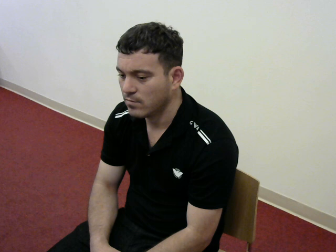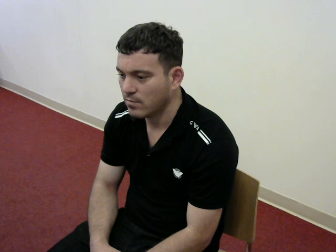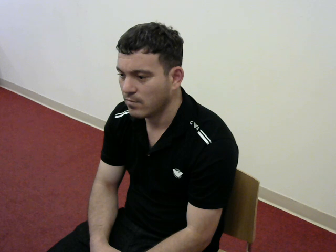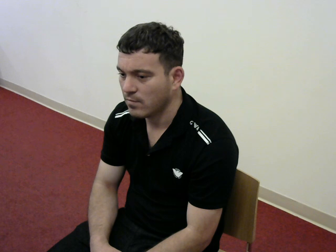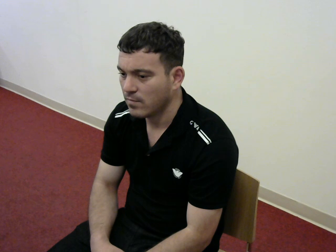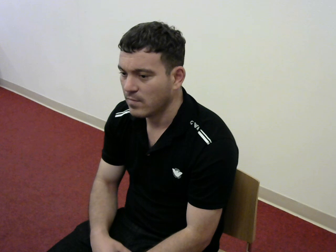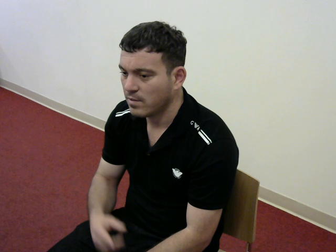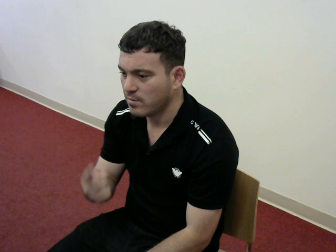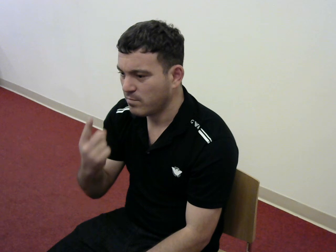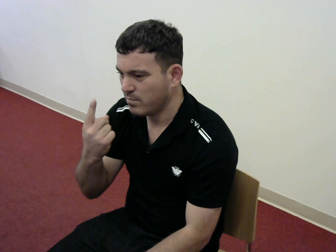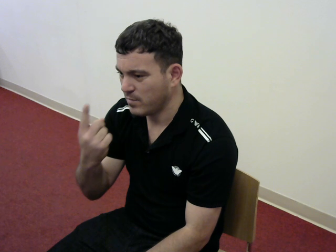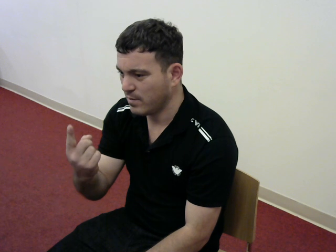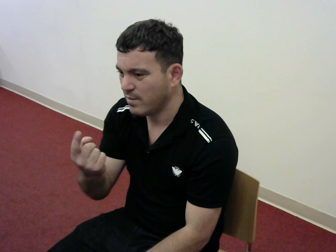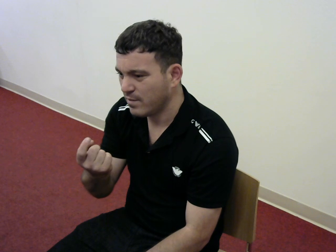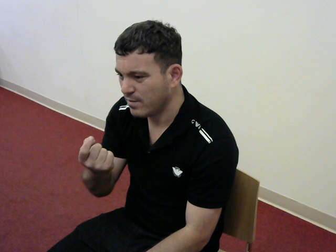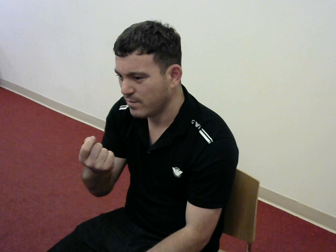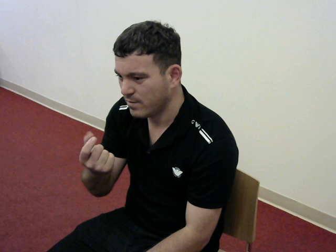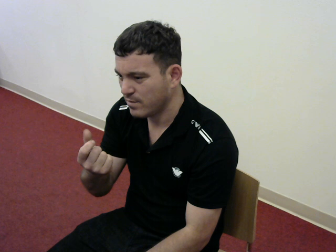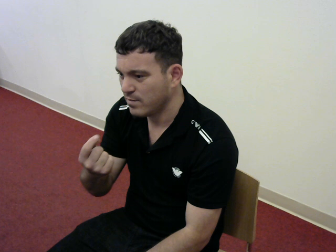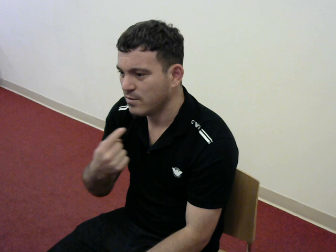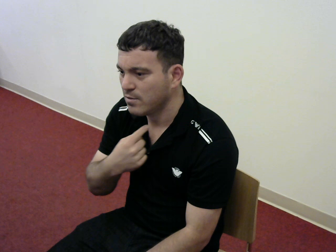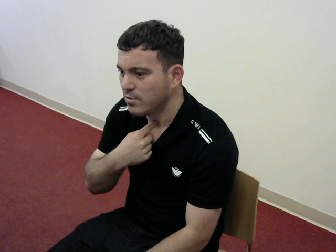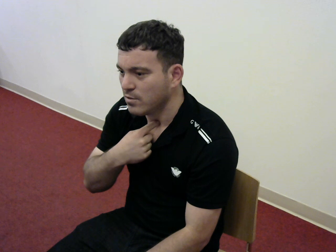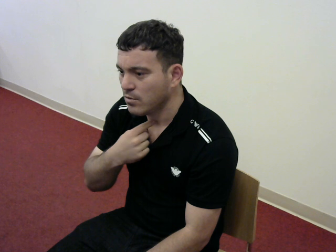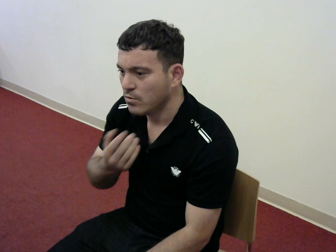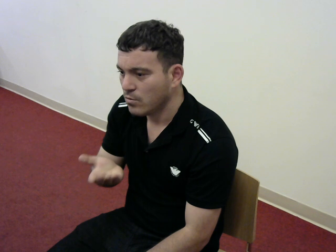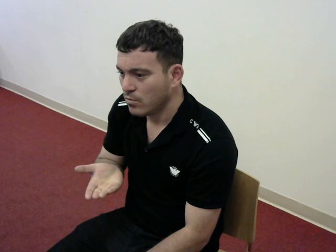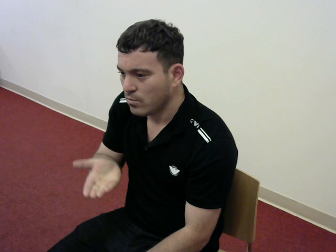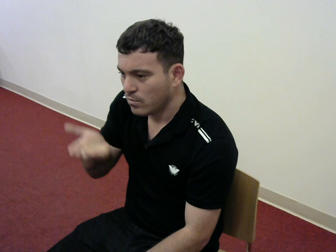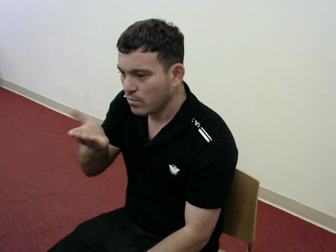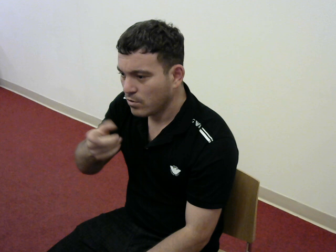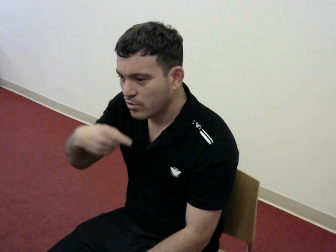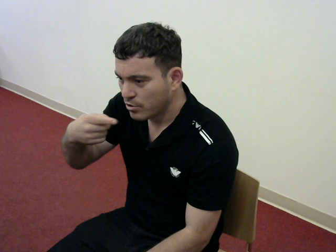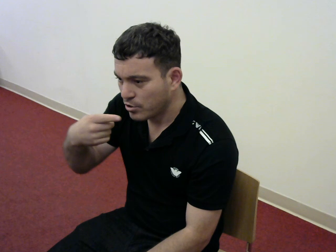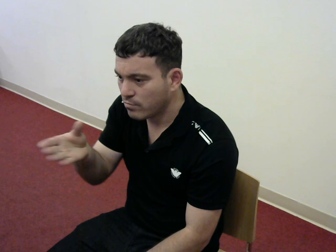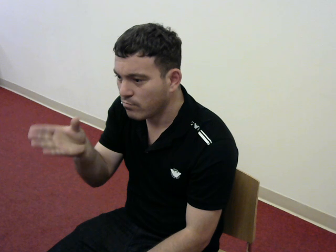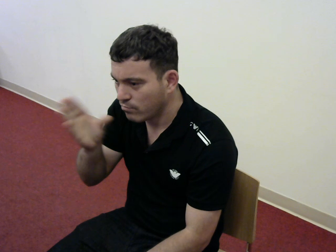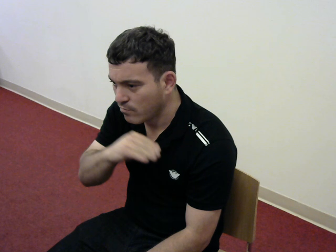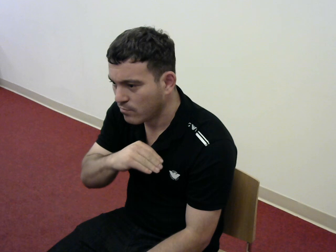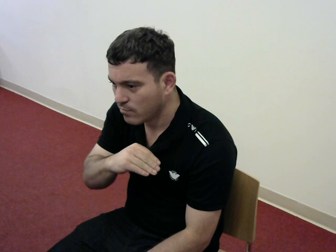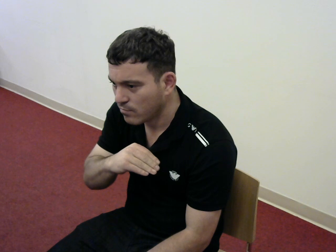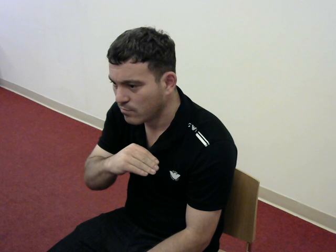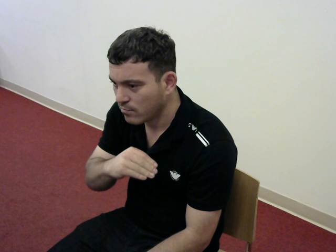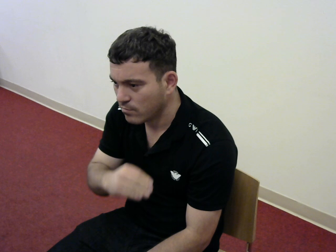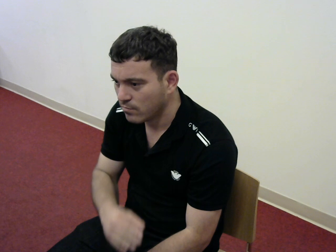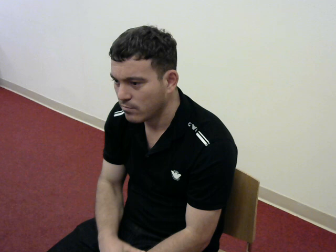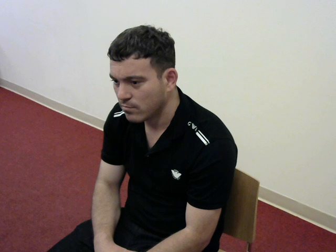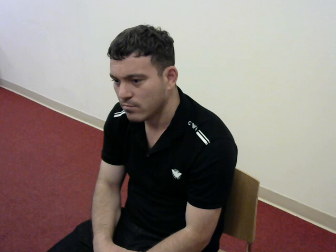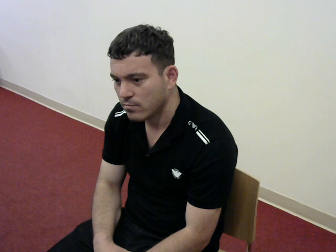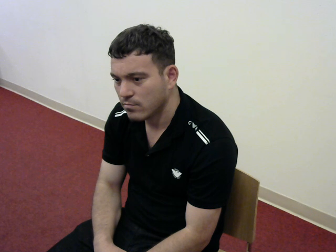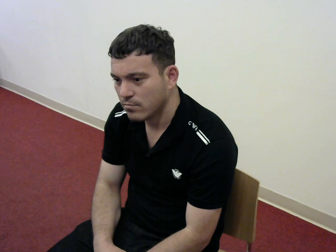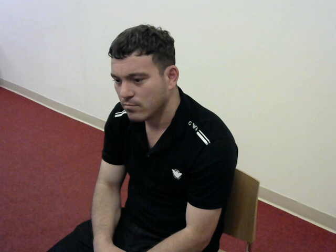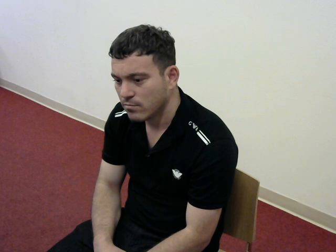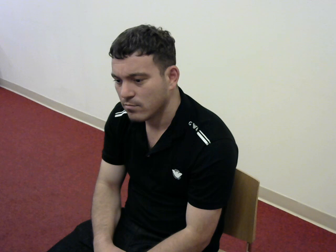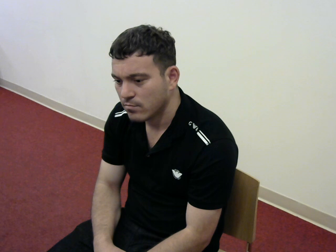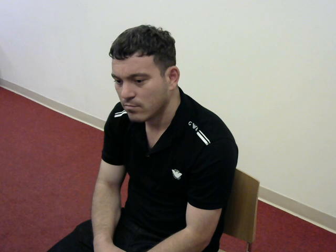Bir az ucadan deyə bilərsinizmi?